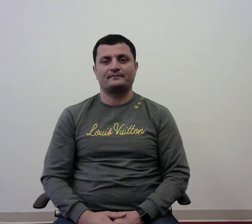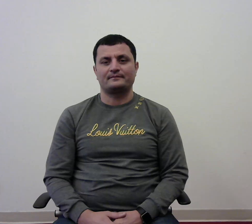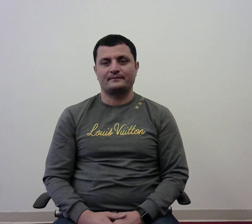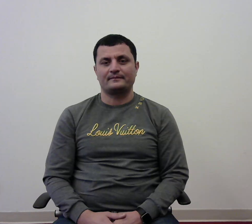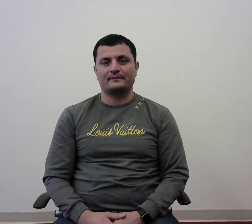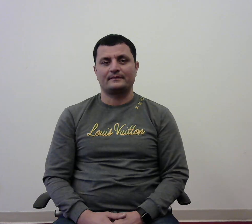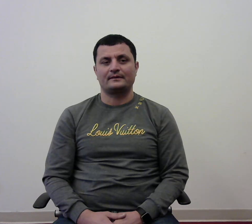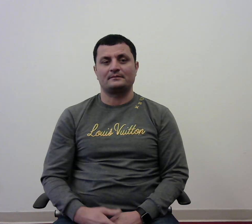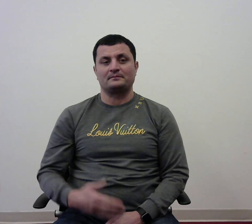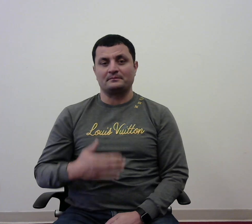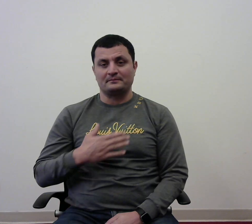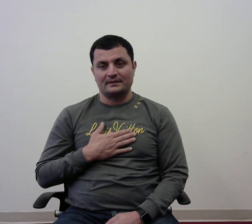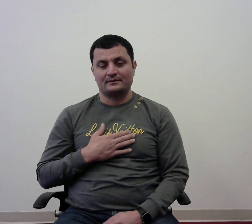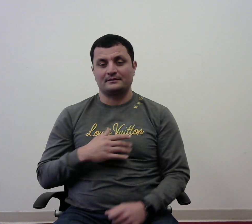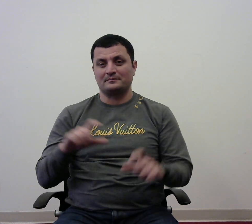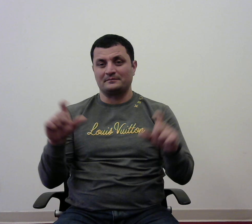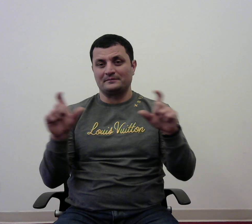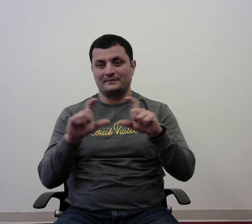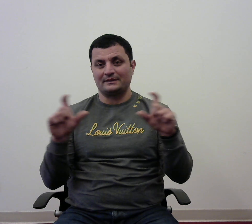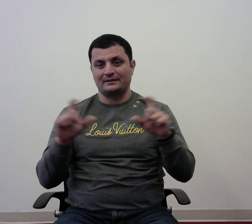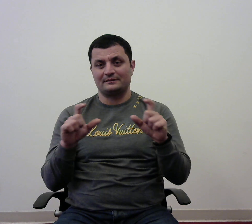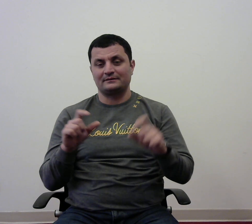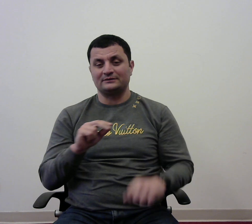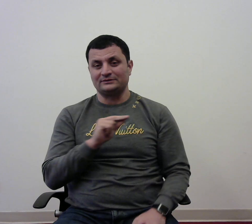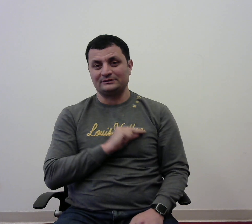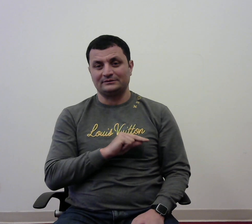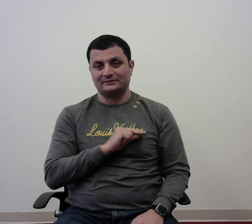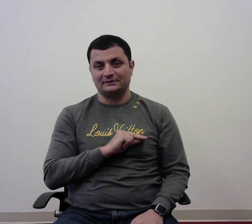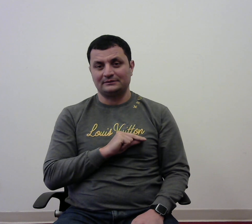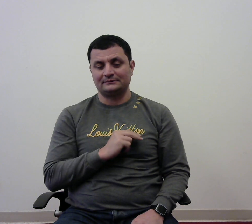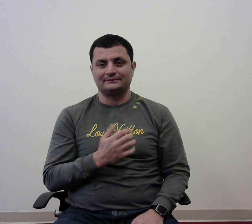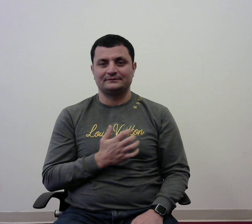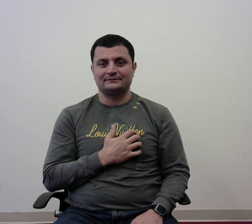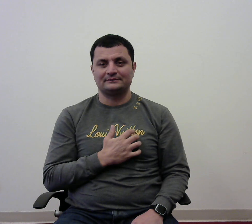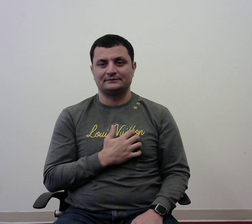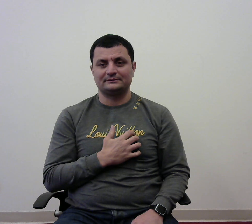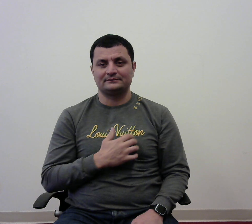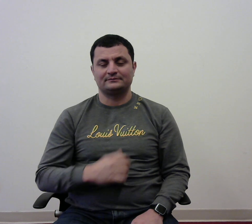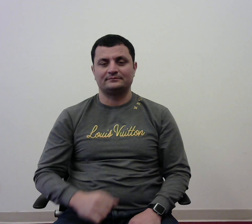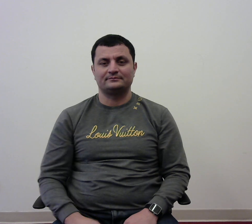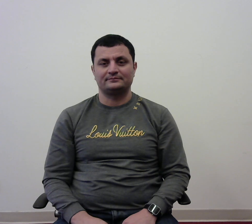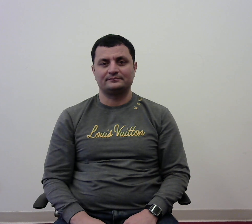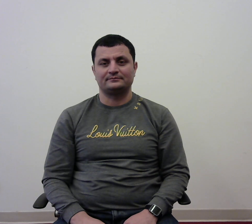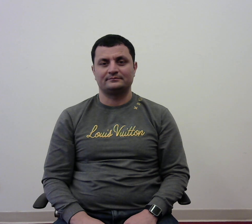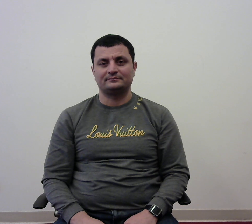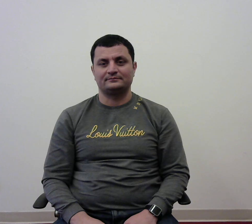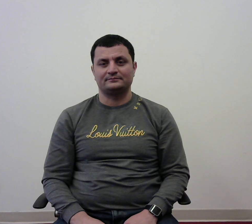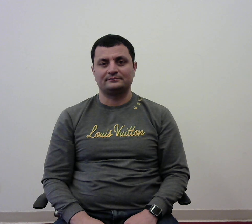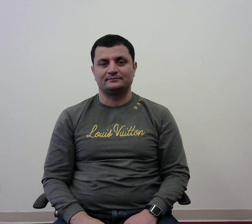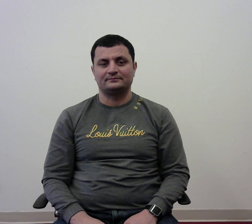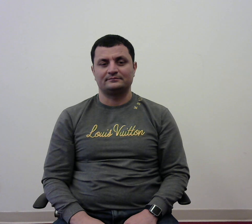Mən marketdə işləmək istəyirəm